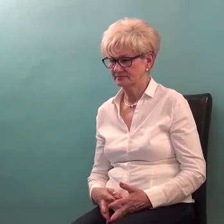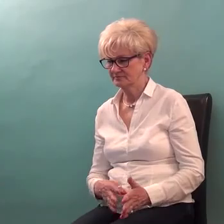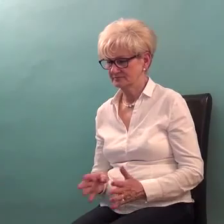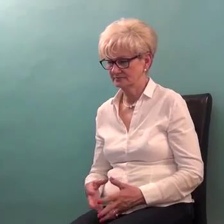Następny.